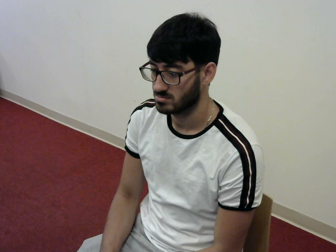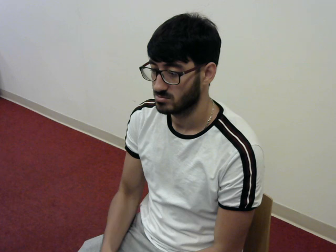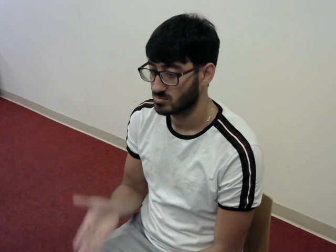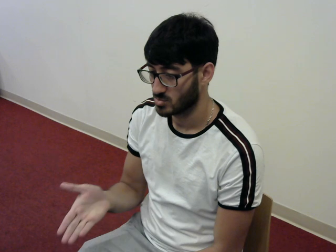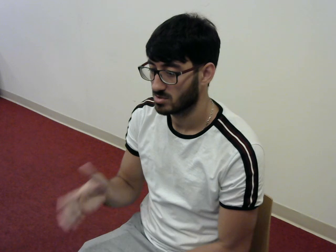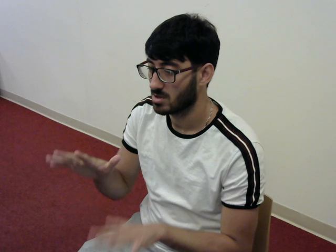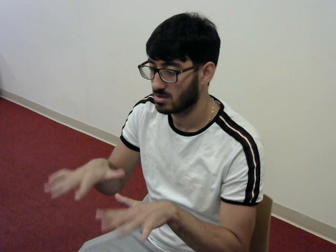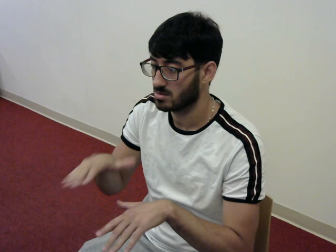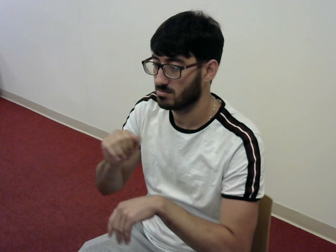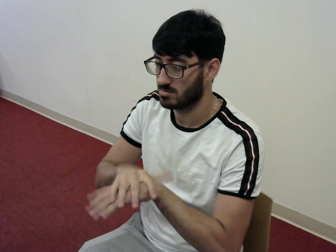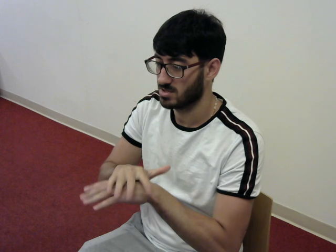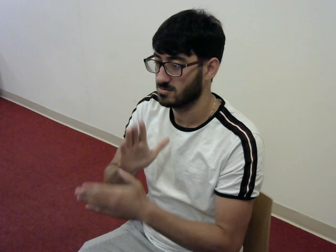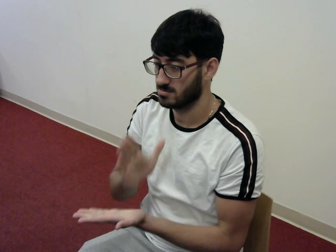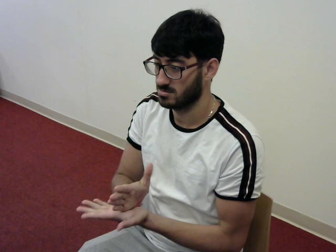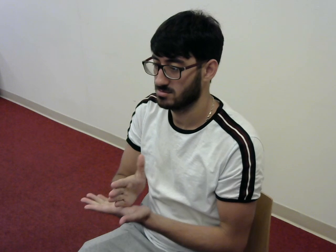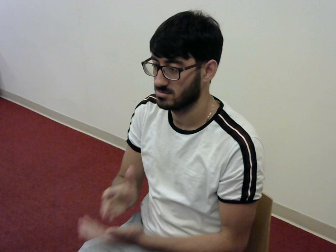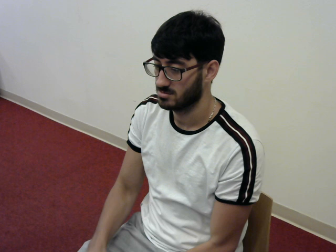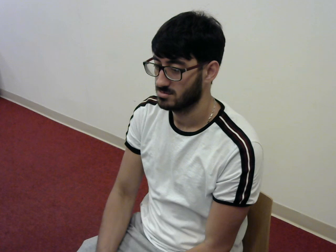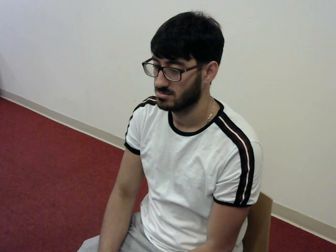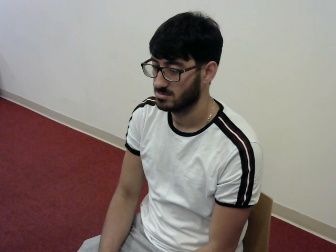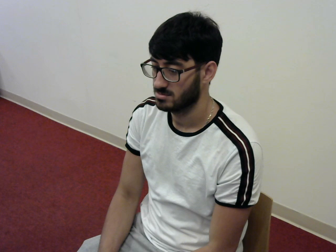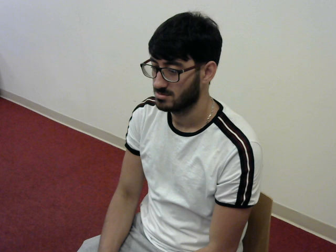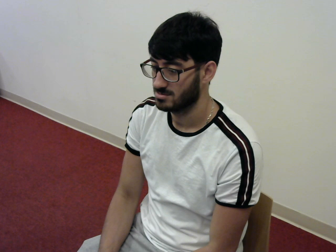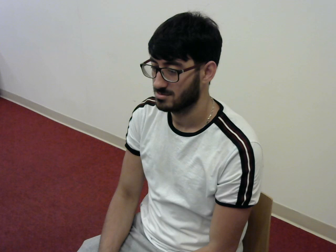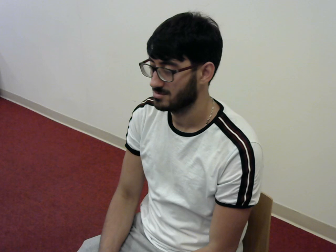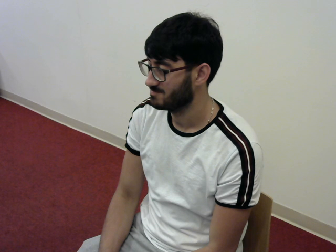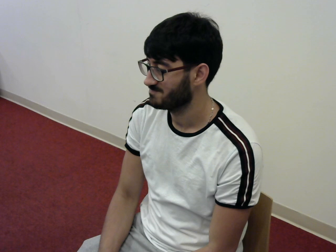Burda harda bank var?